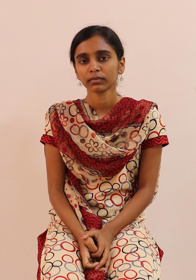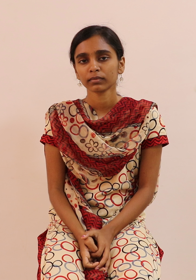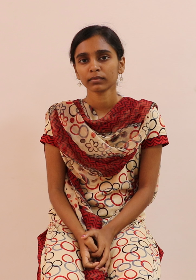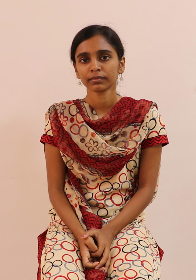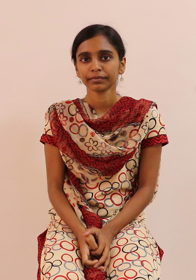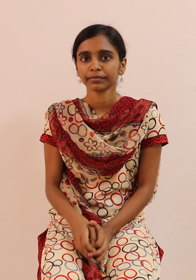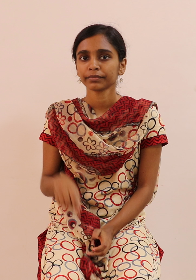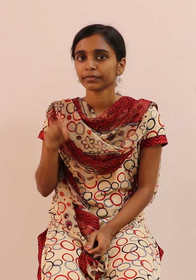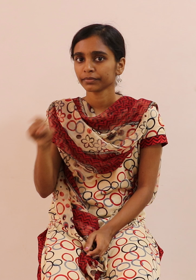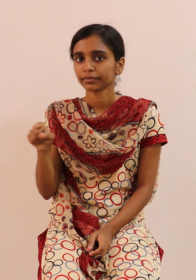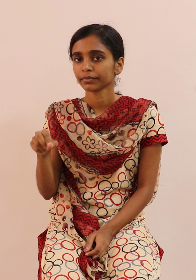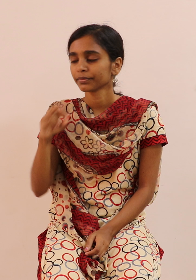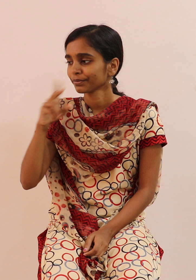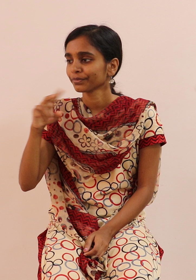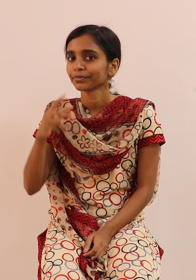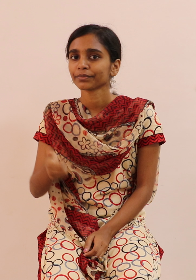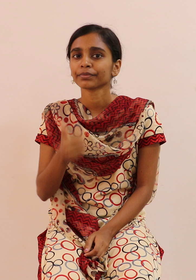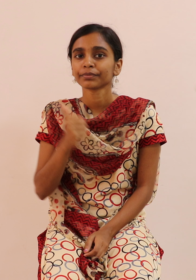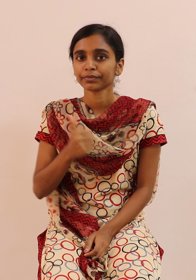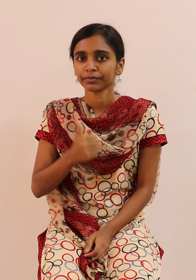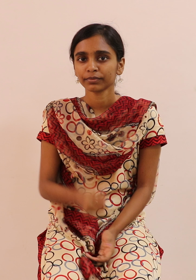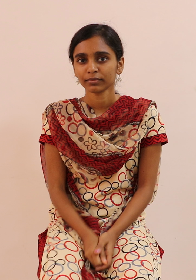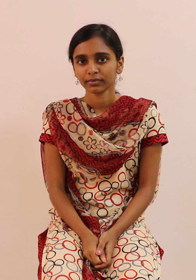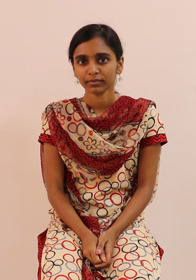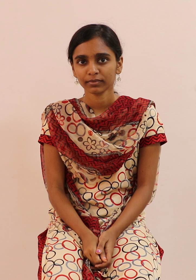what did you tell him